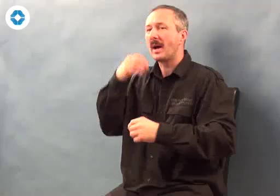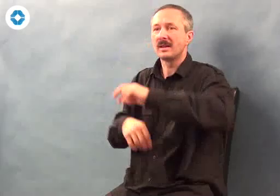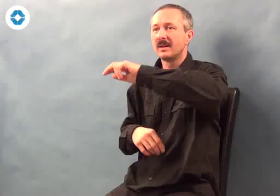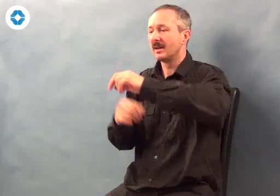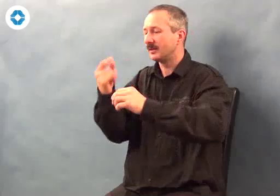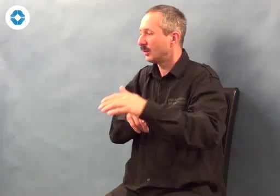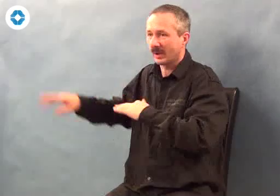Dziecko uciekło.